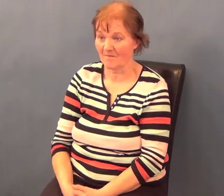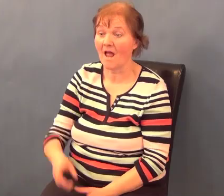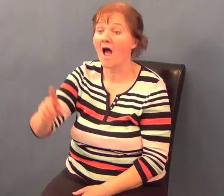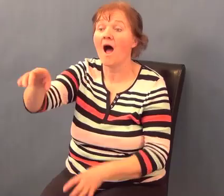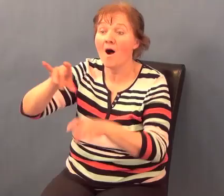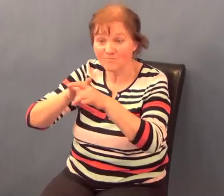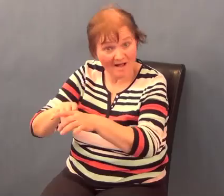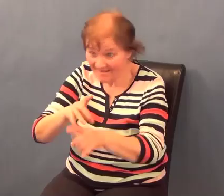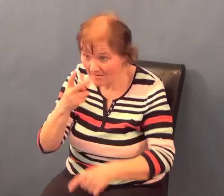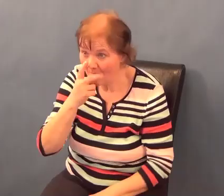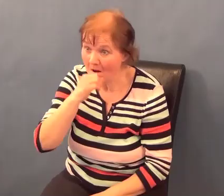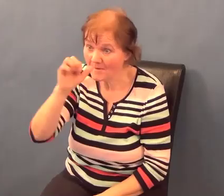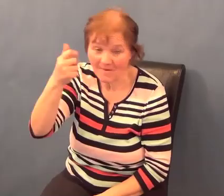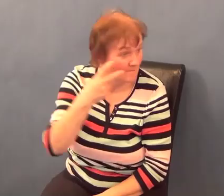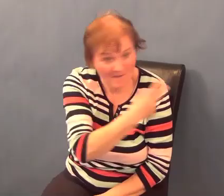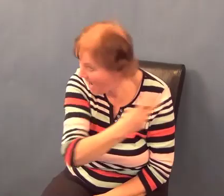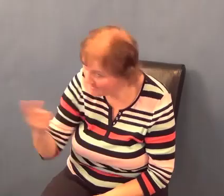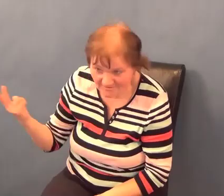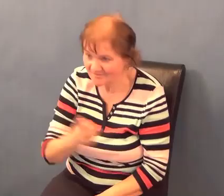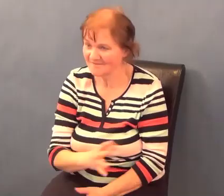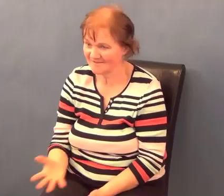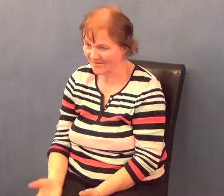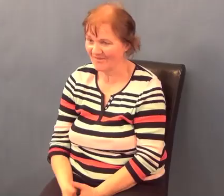Biegać nie, lepiej najpierw się rozejrzeć.